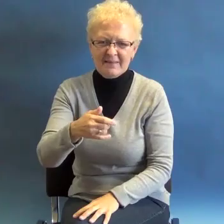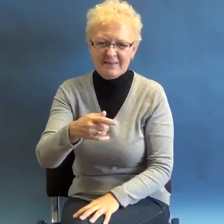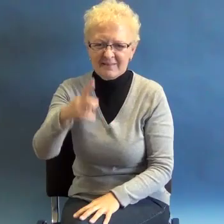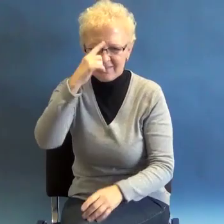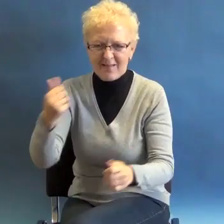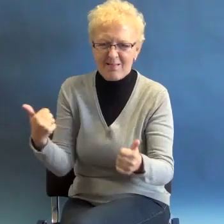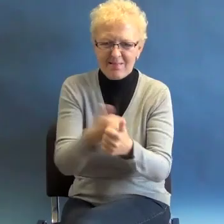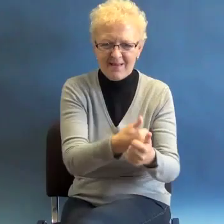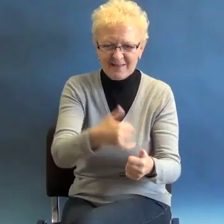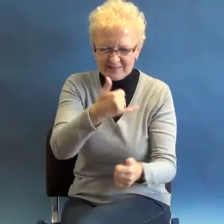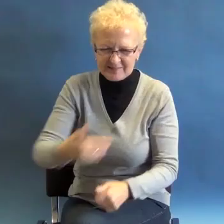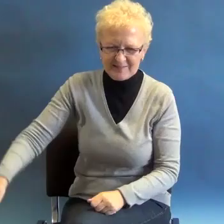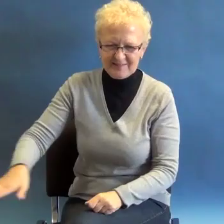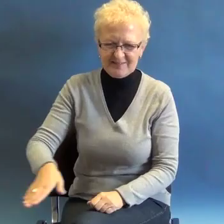Dziecko go doganiało, a on je odpychał.